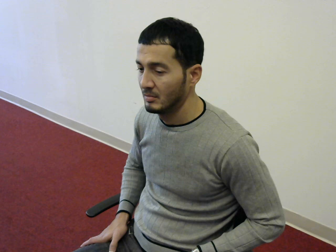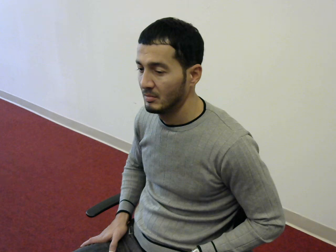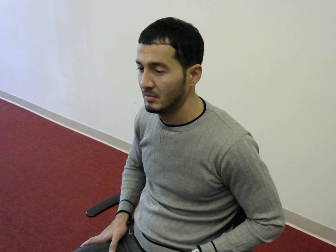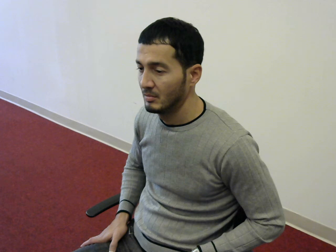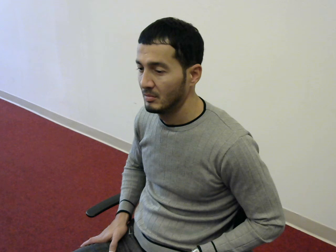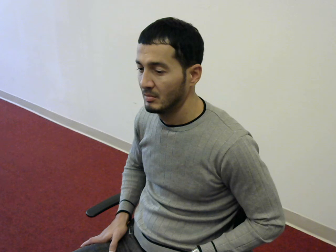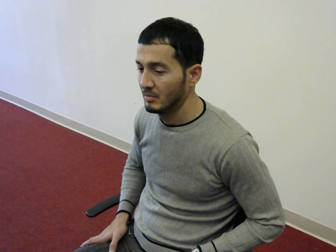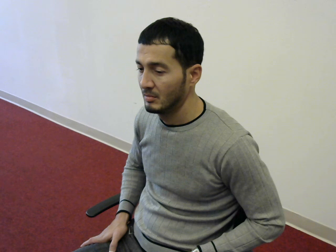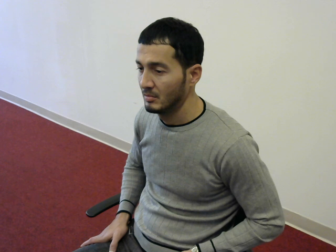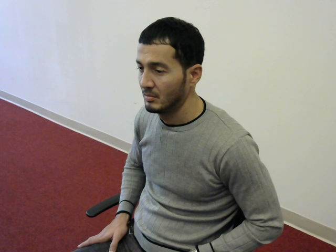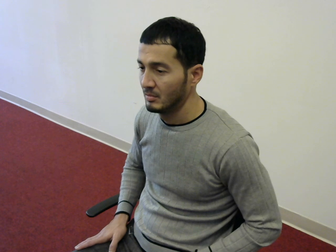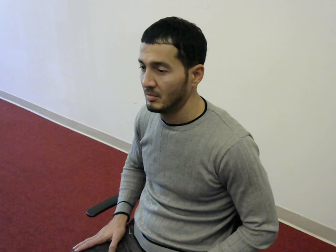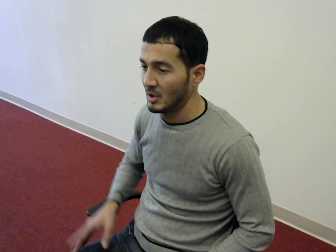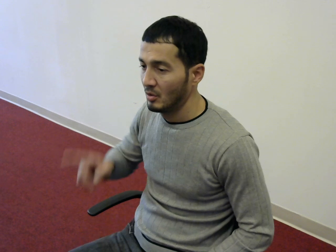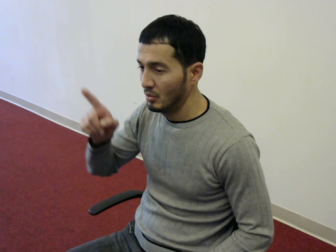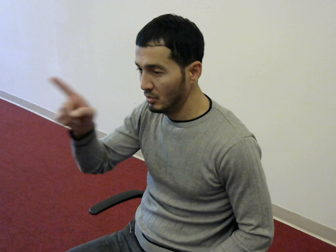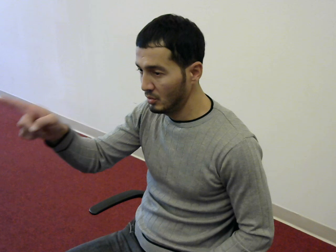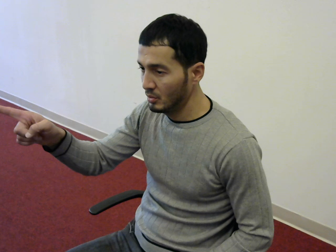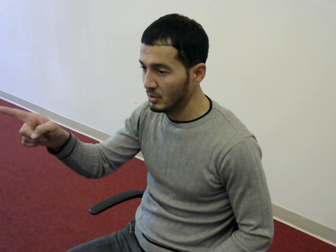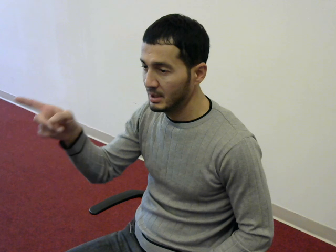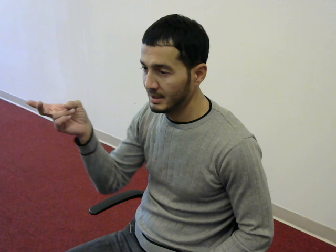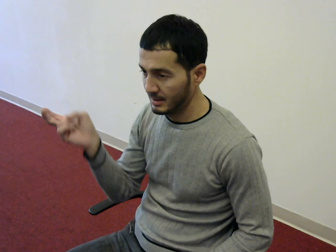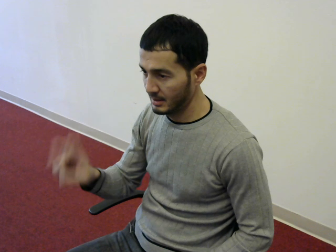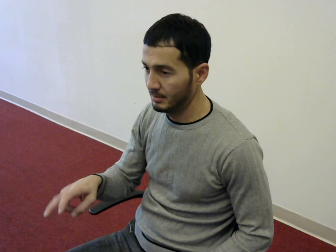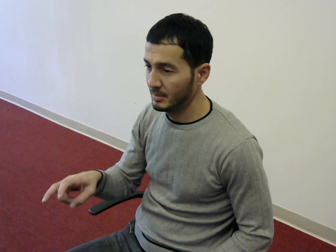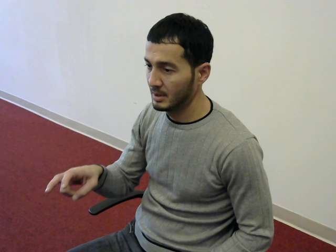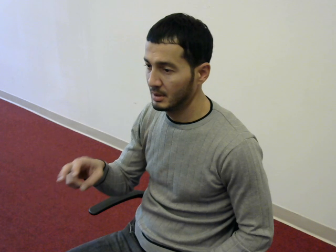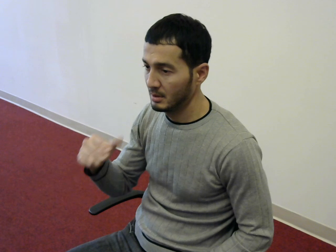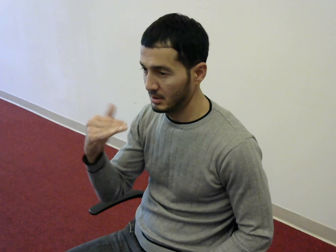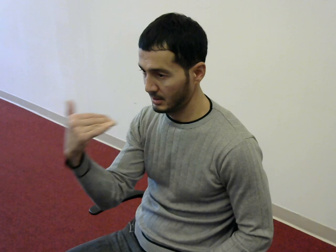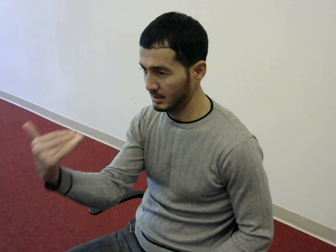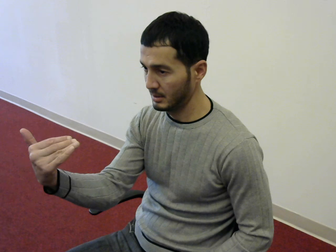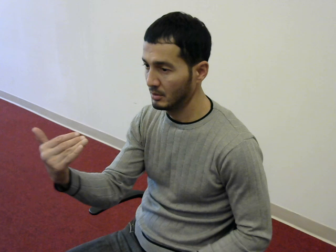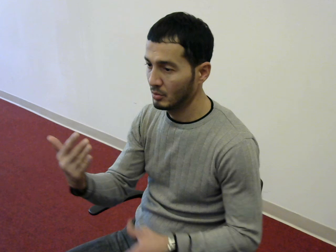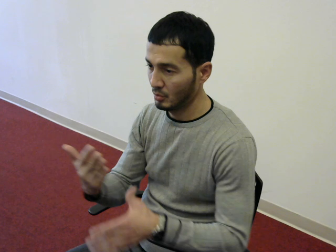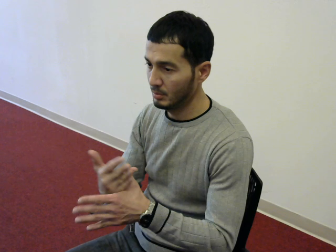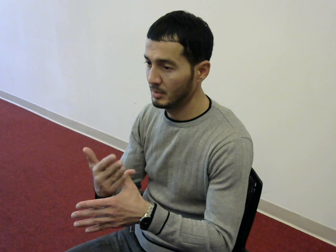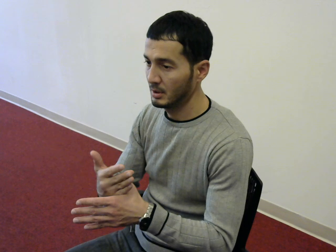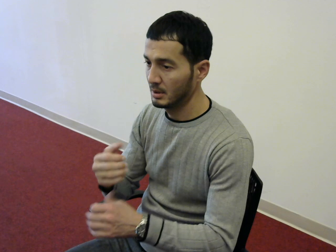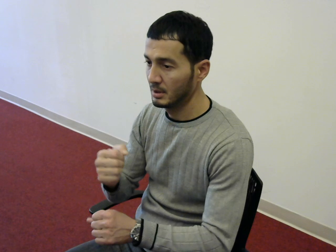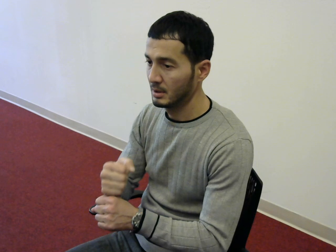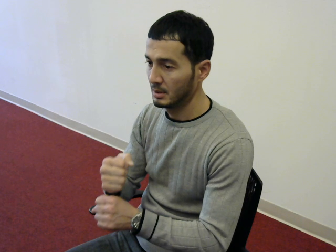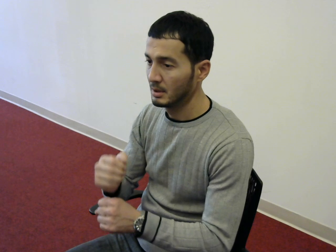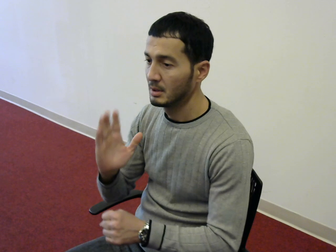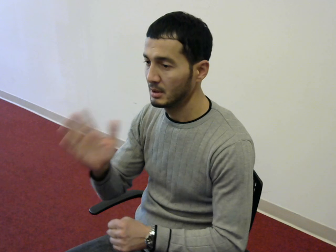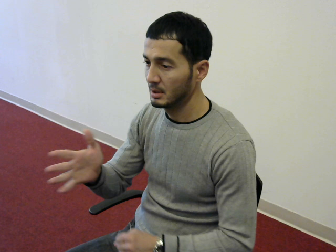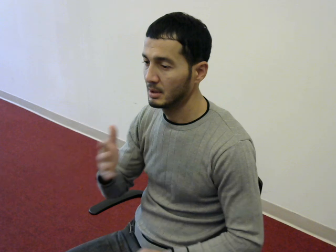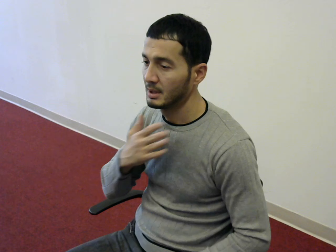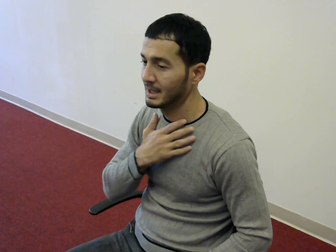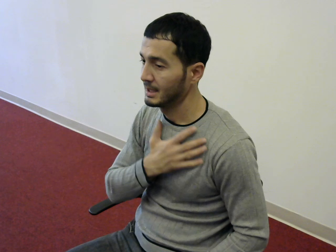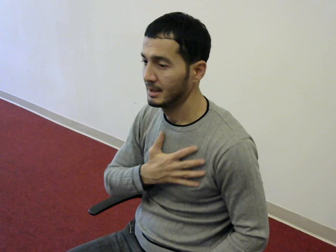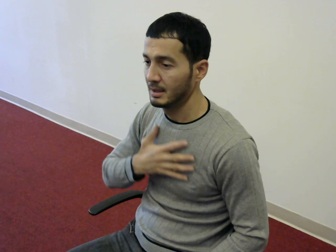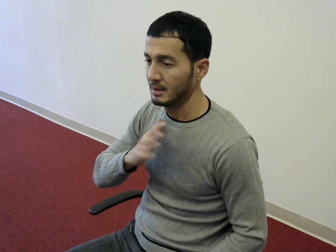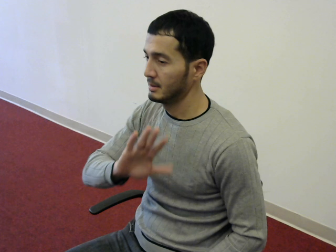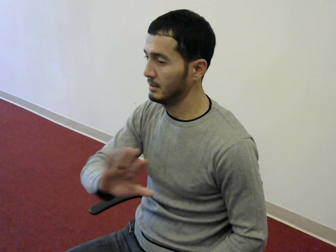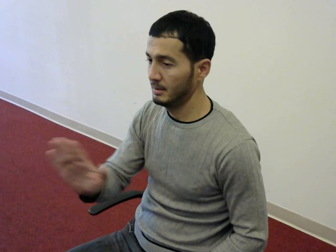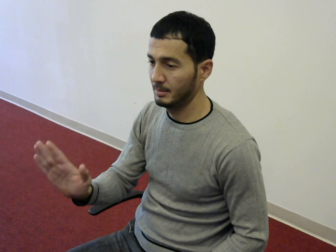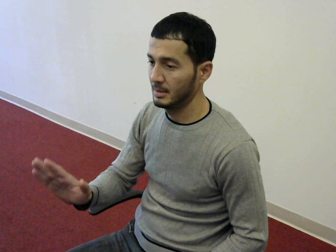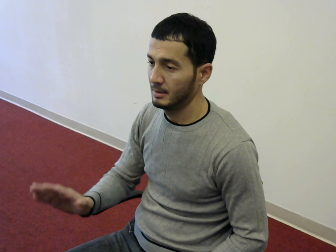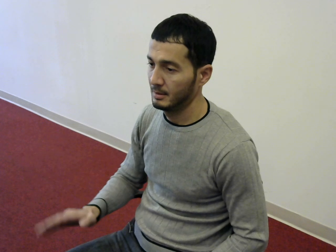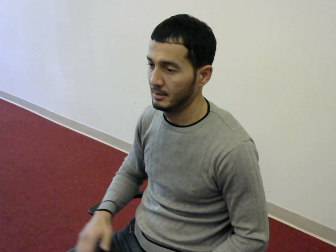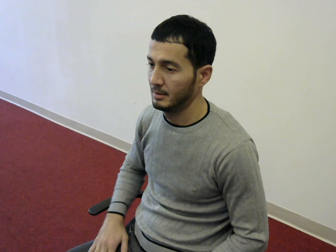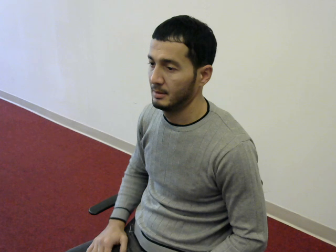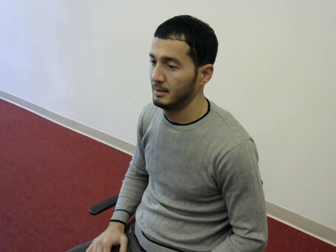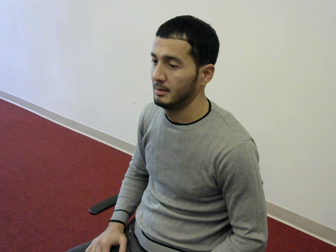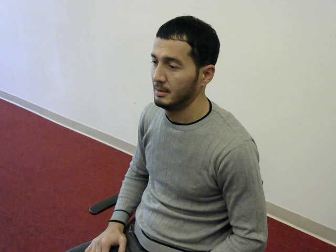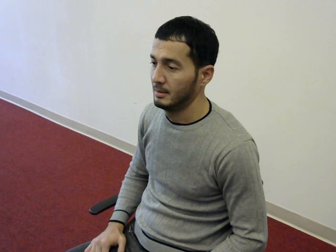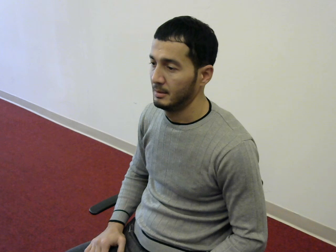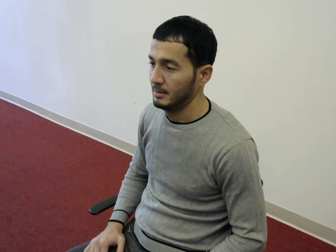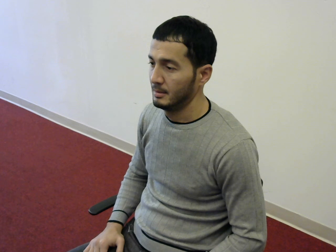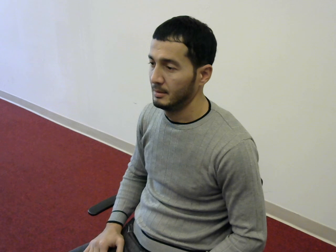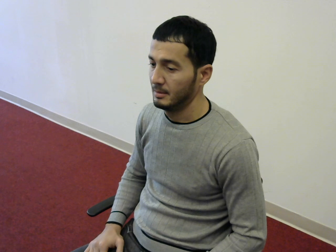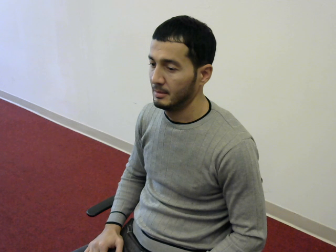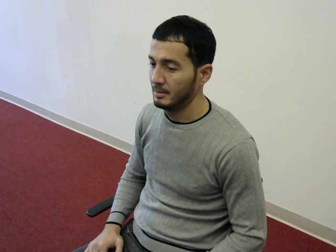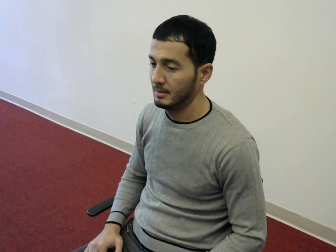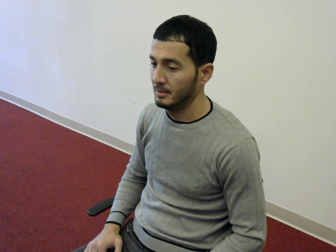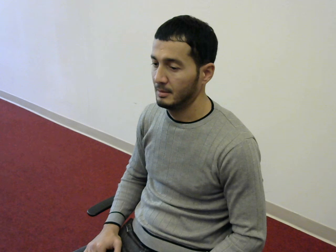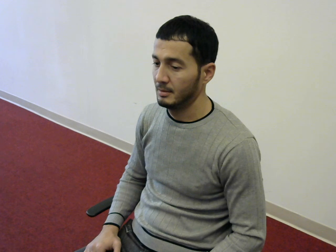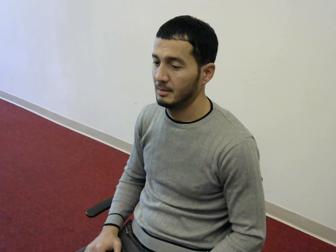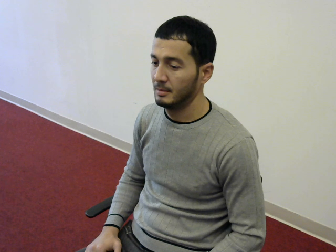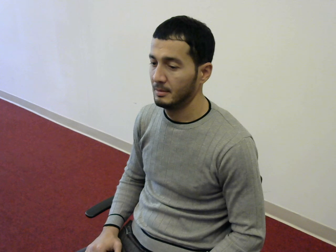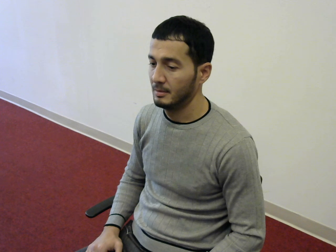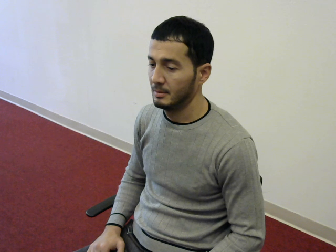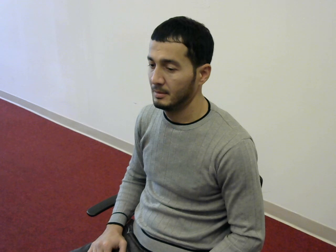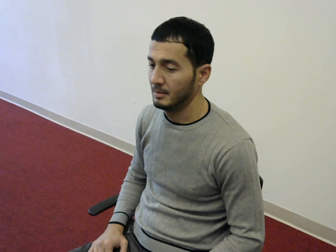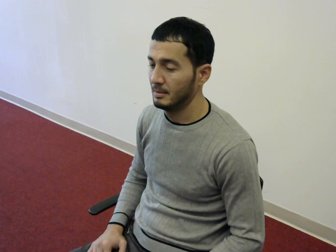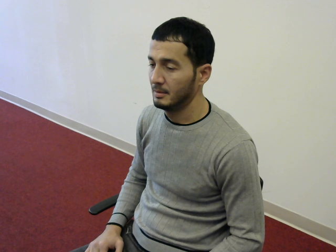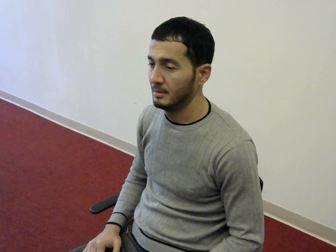O gəlib sizə kömək edəcək, narahat olmayın